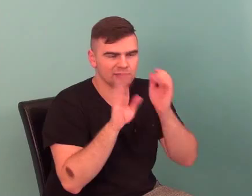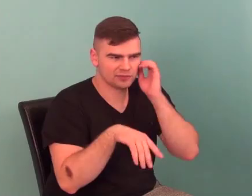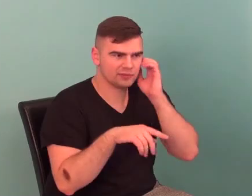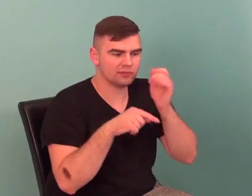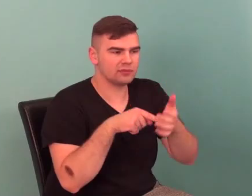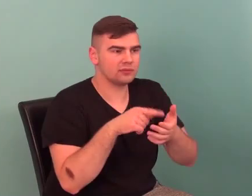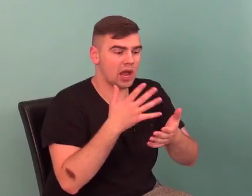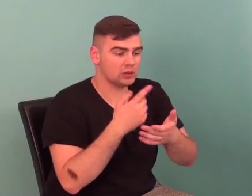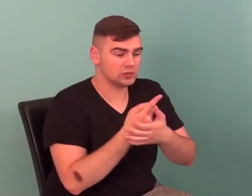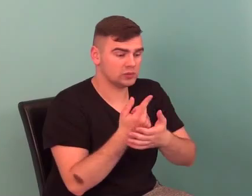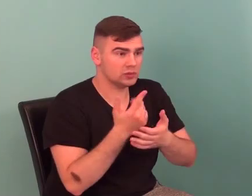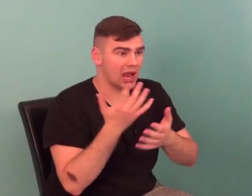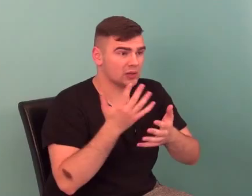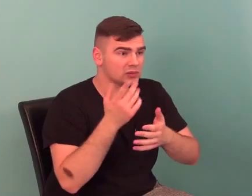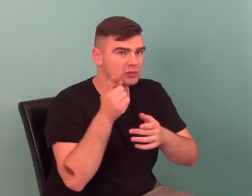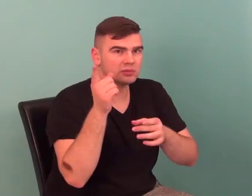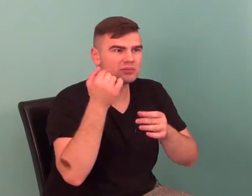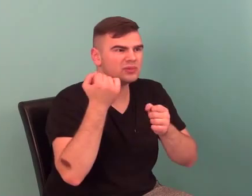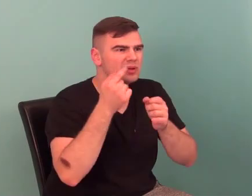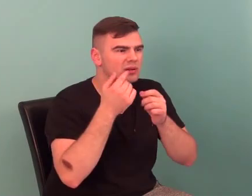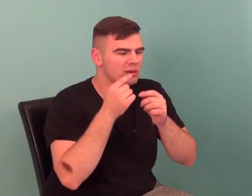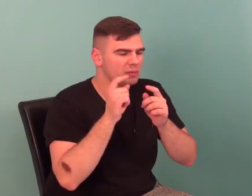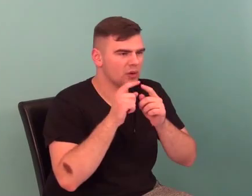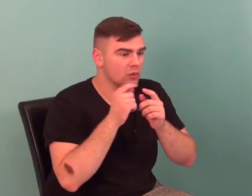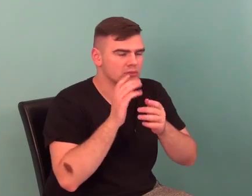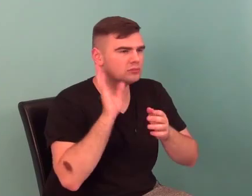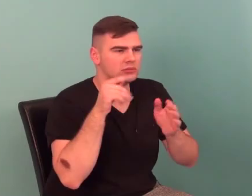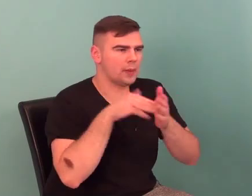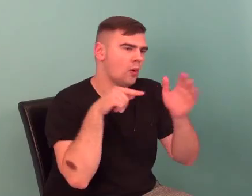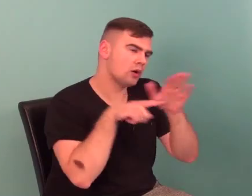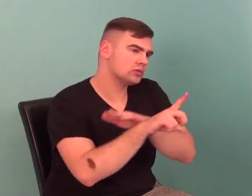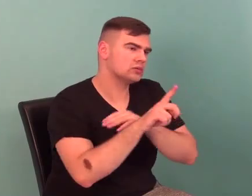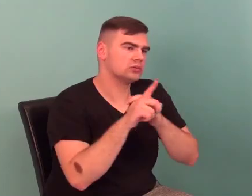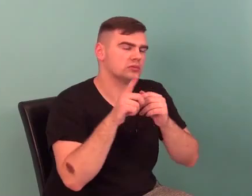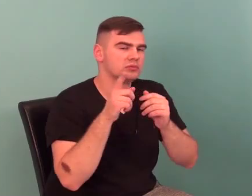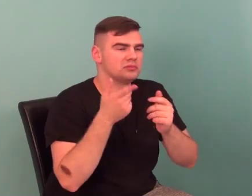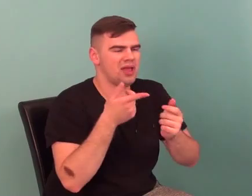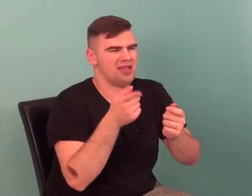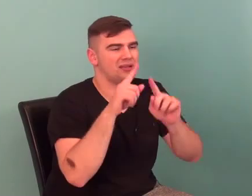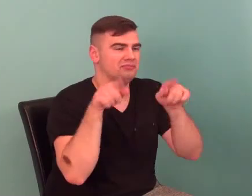Więc jak będzie mocne promieniowanie, to ten licznik będzie pokazywał, że promieniowanie jest za wysokie, to wtedy trzeba uciekać.